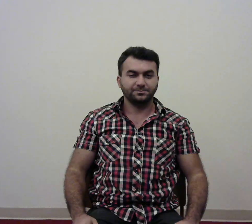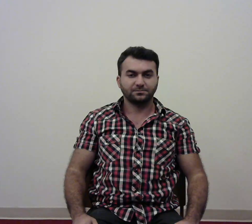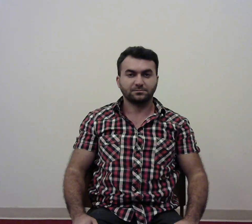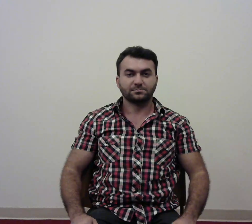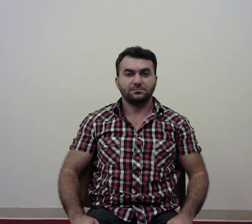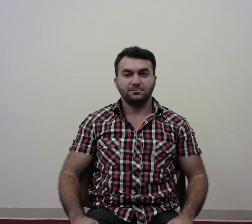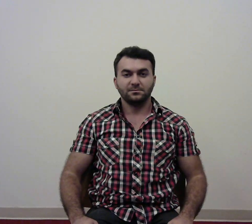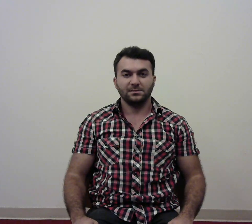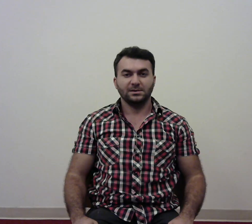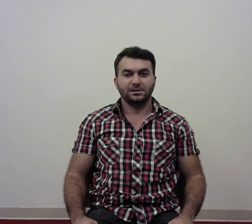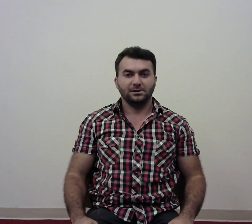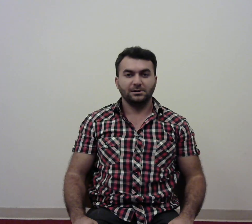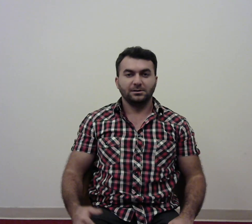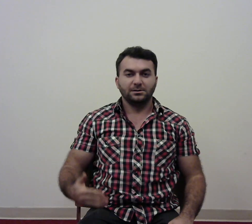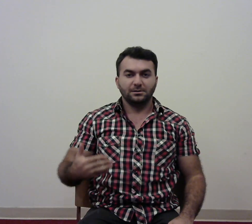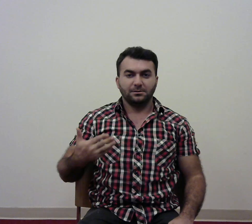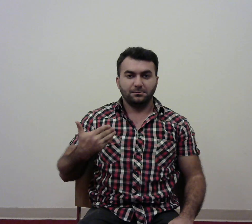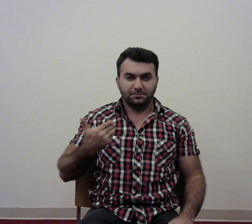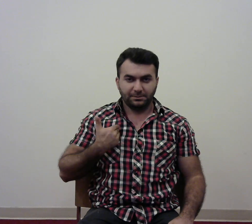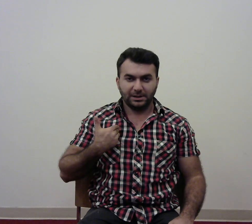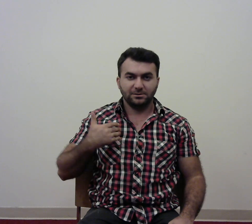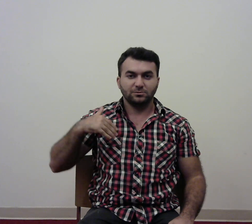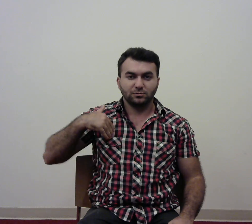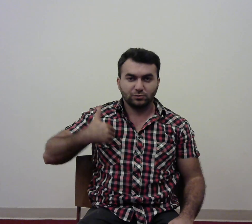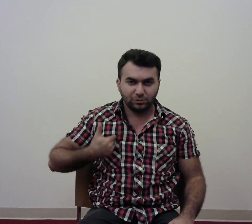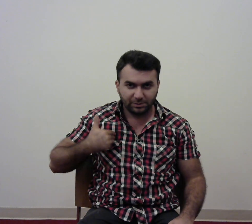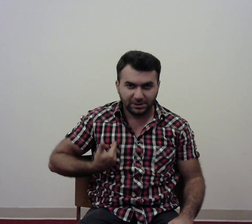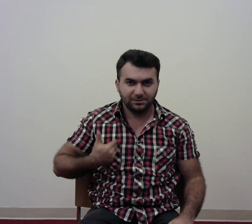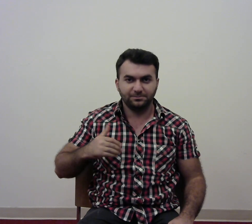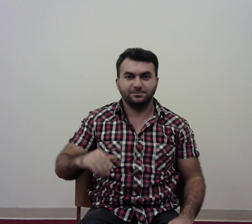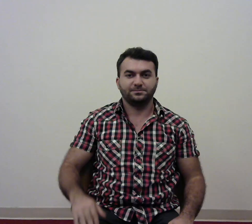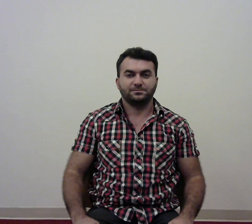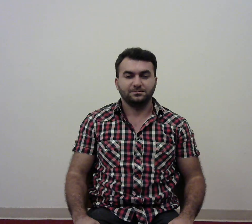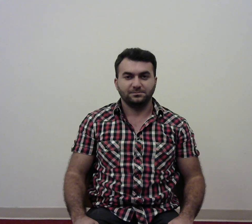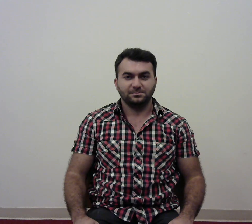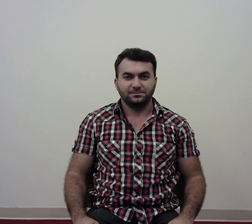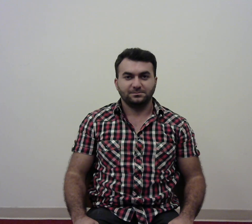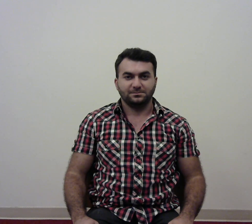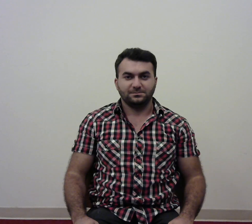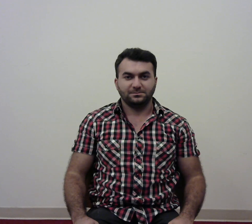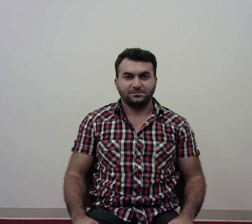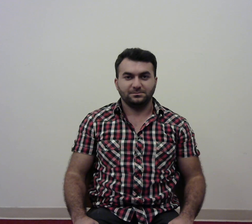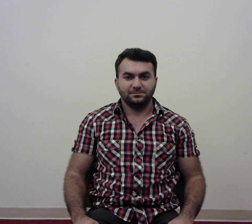Mən subayam